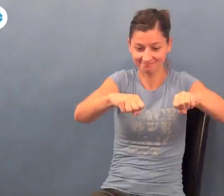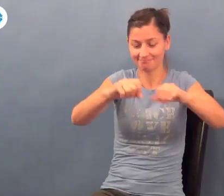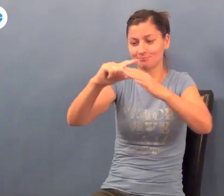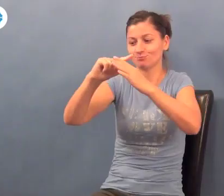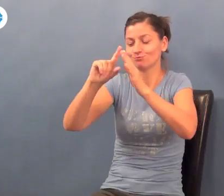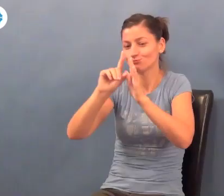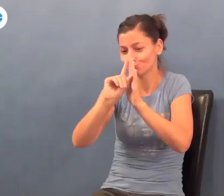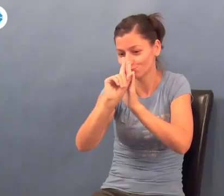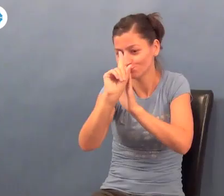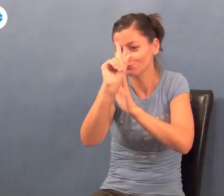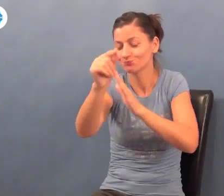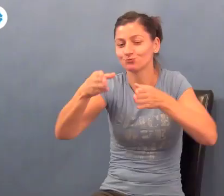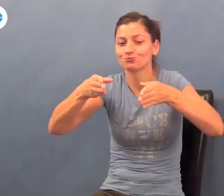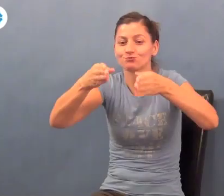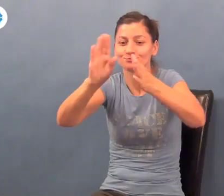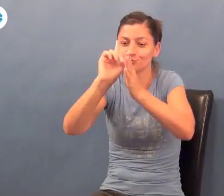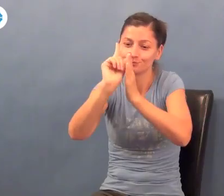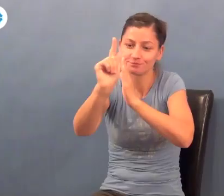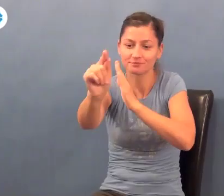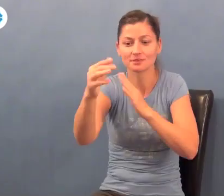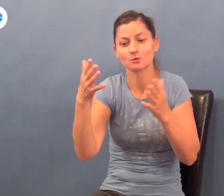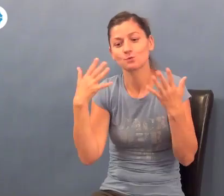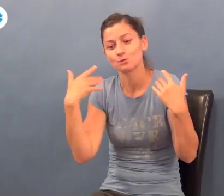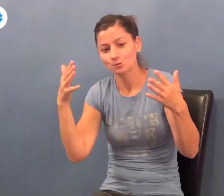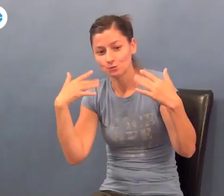Poszedł drogą na spacer.